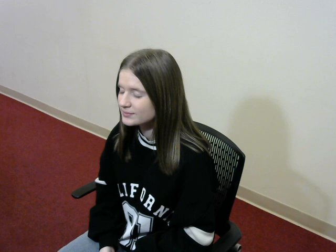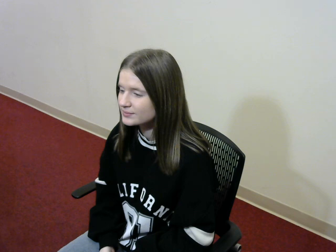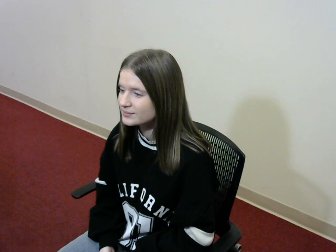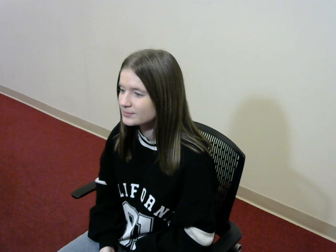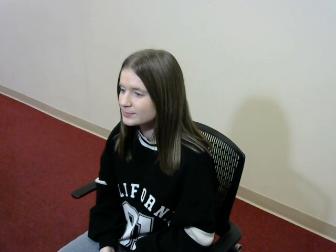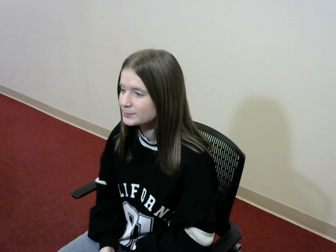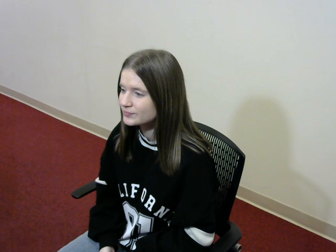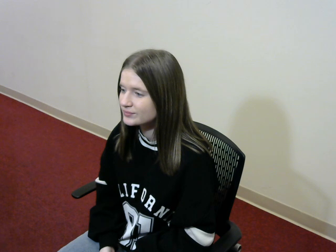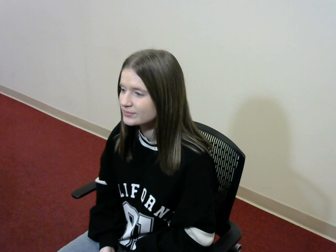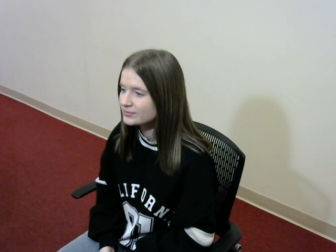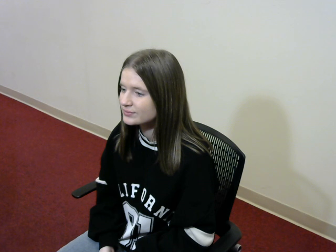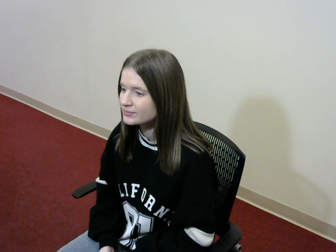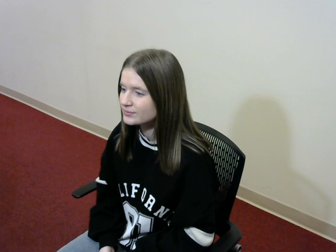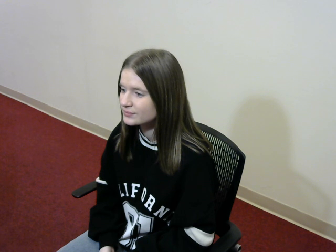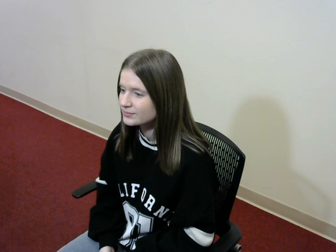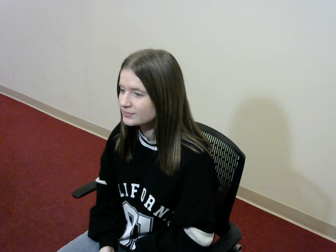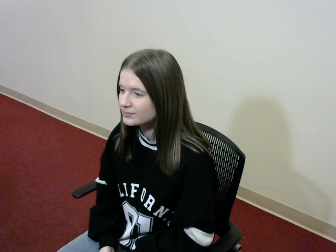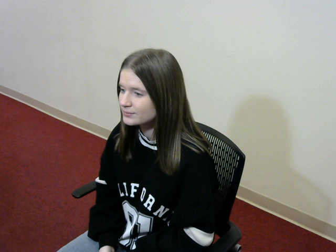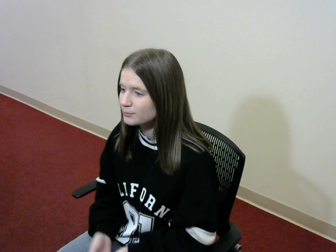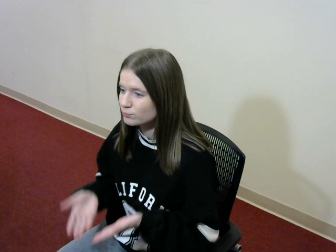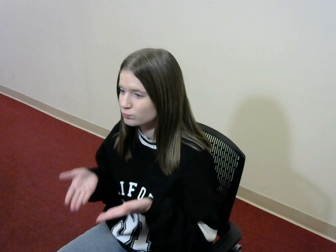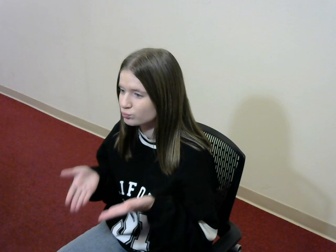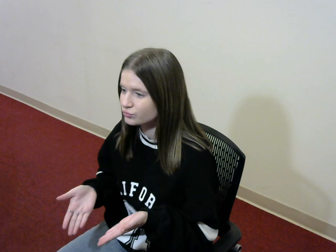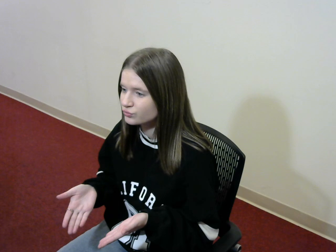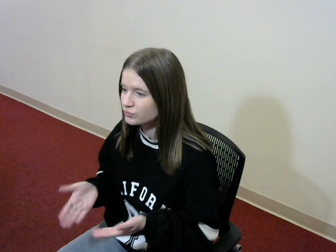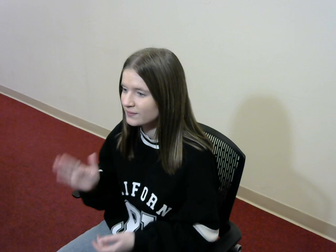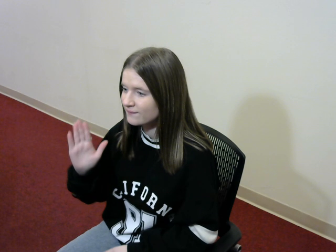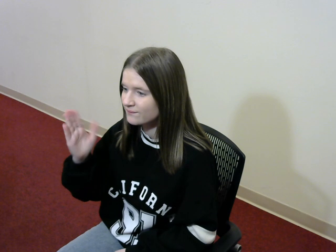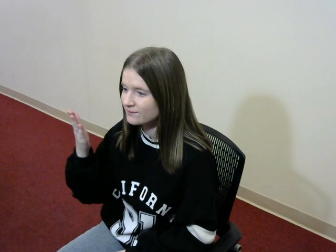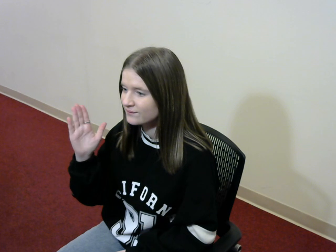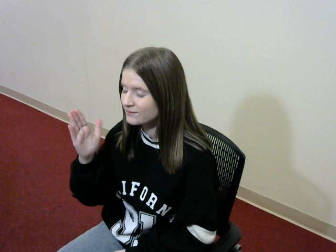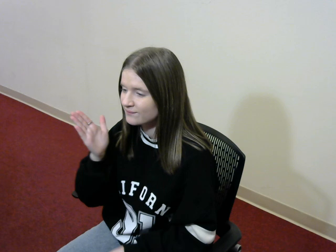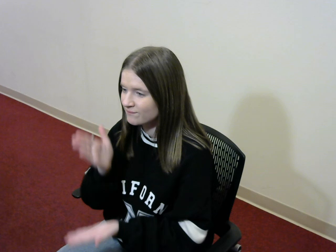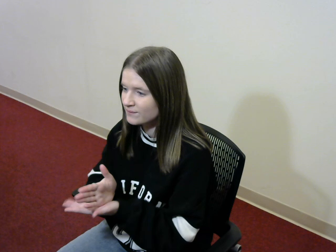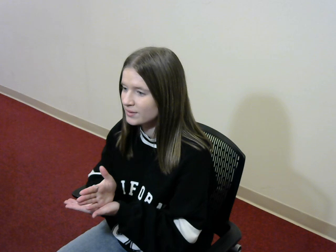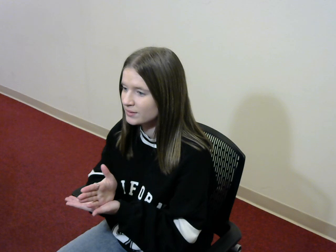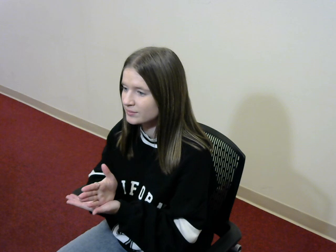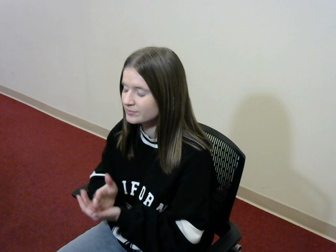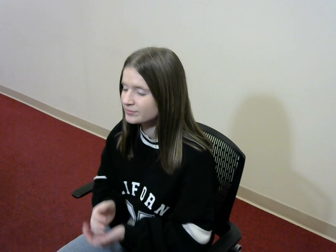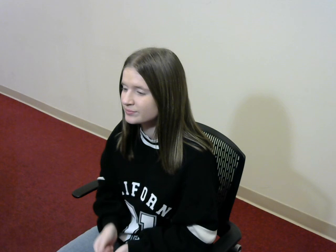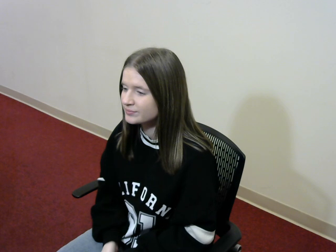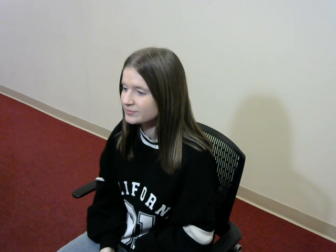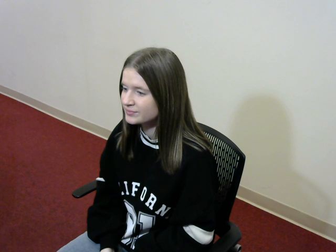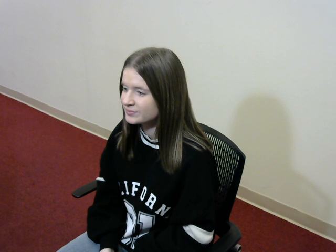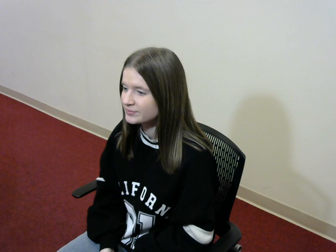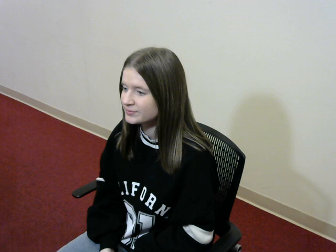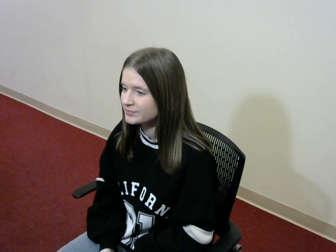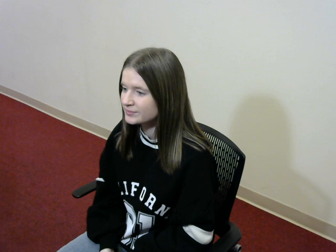Burda güzgü varmı?